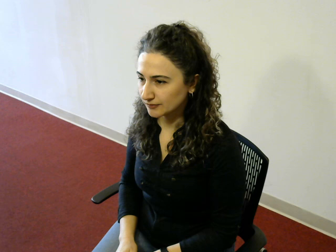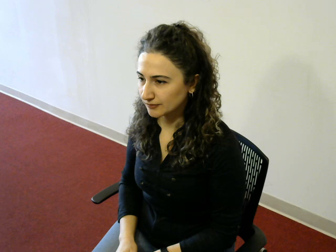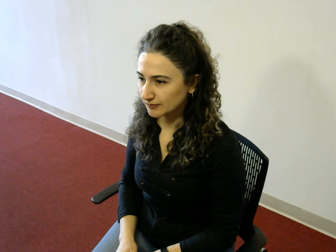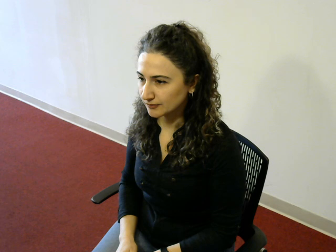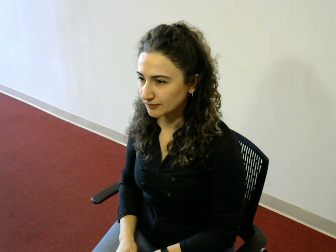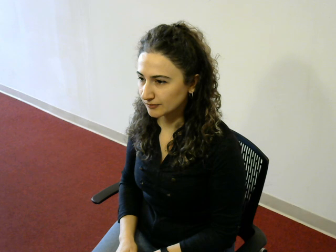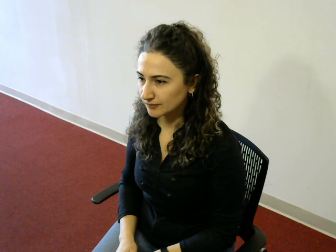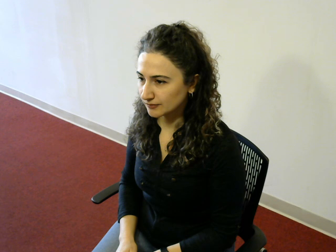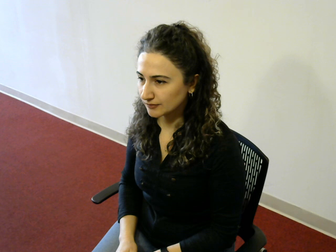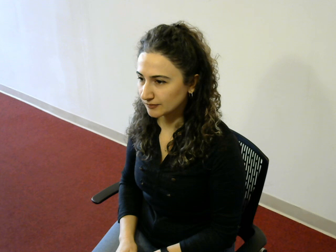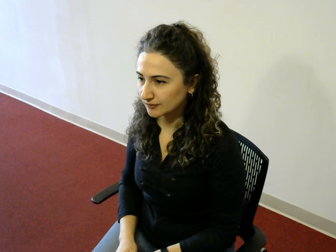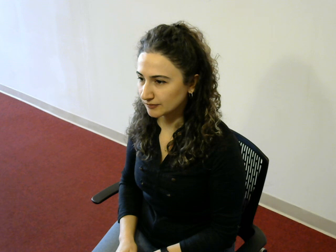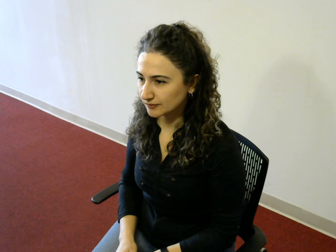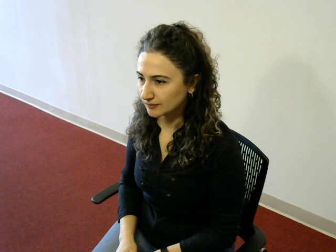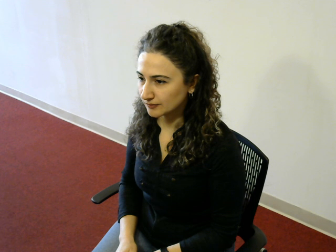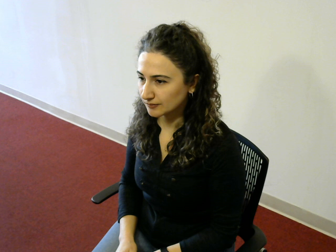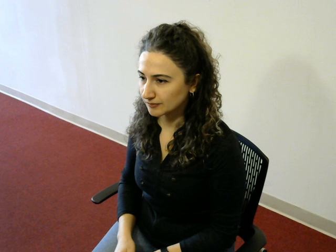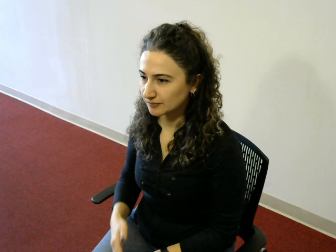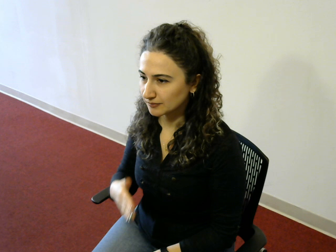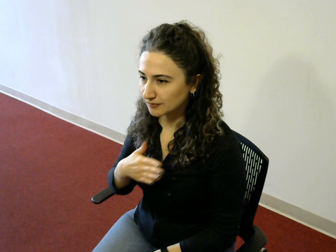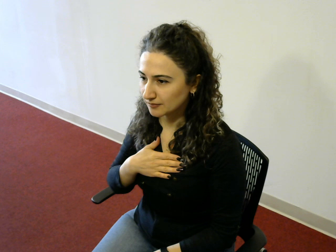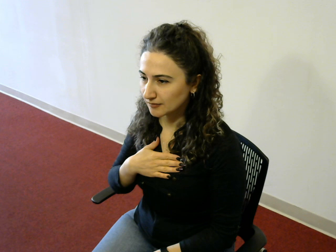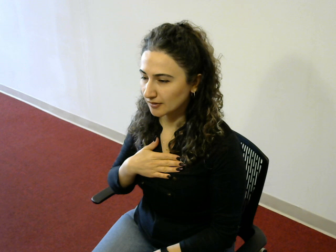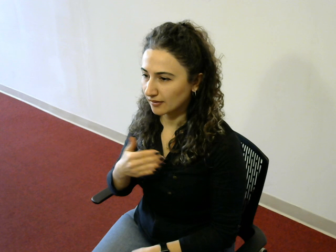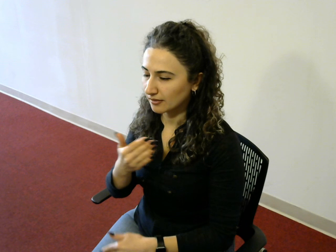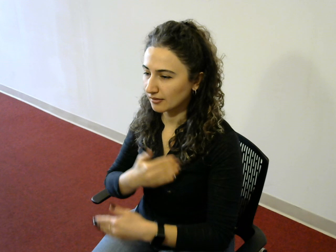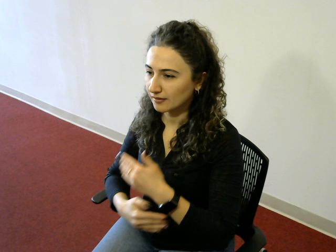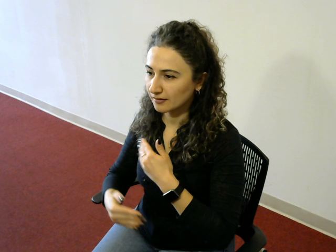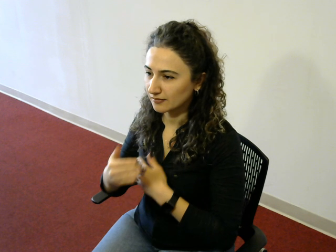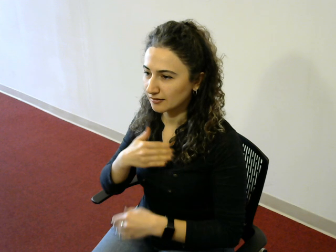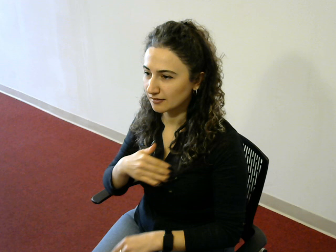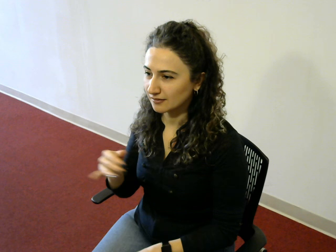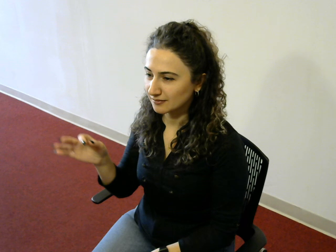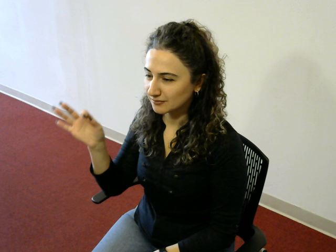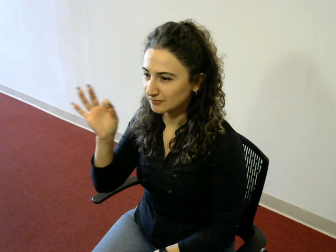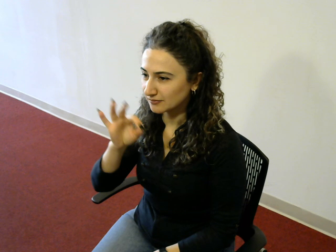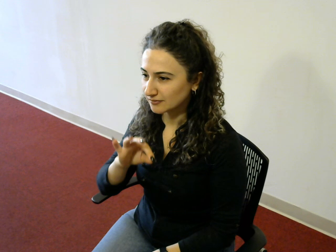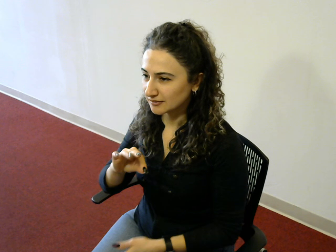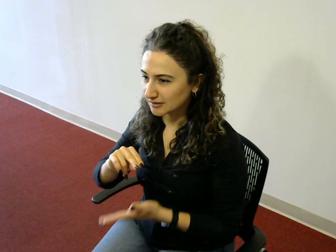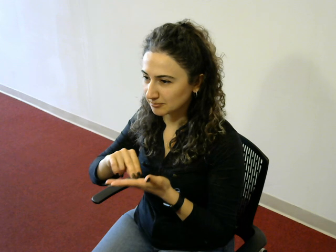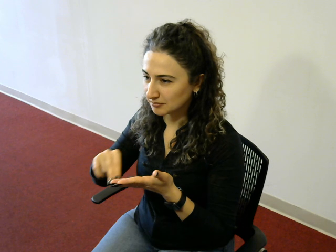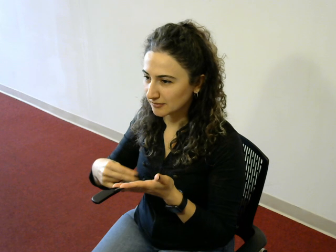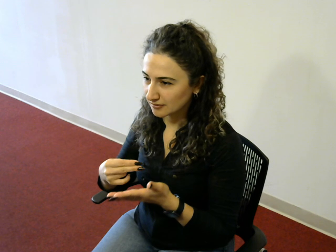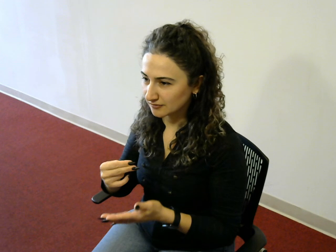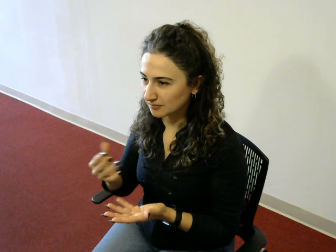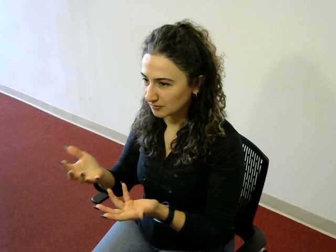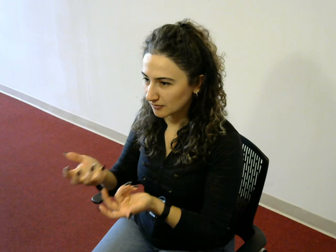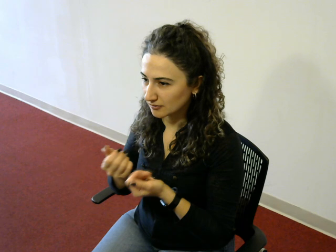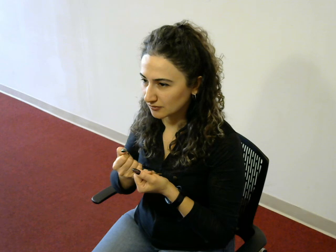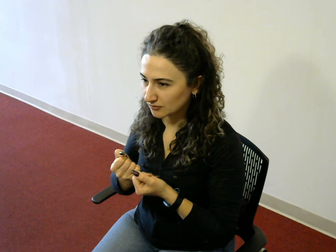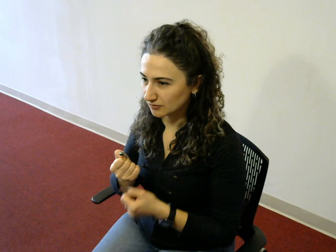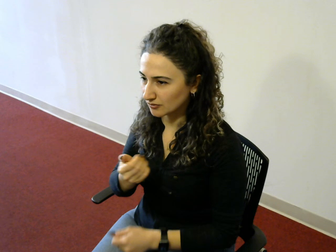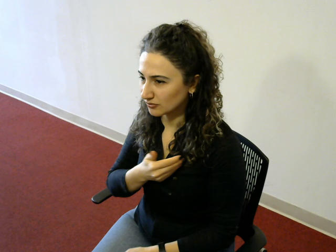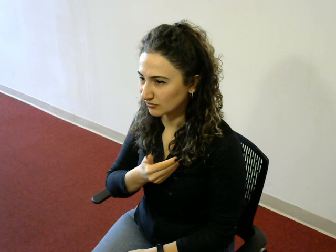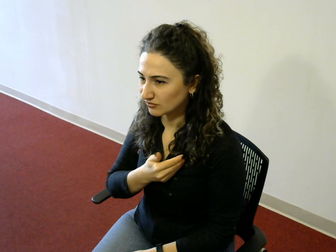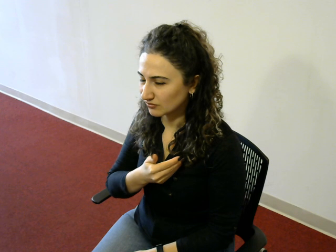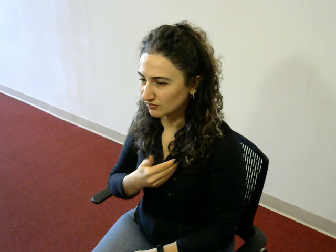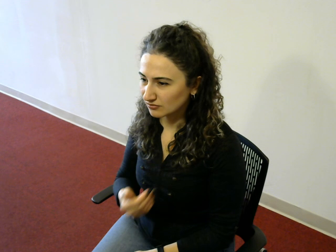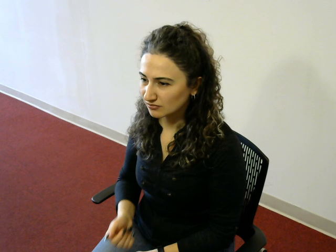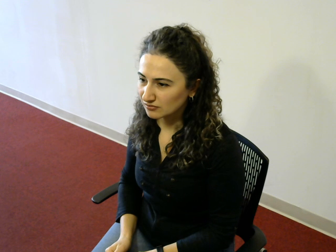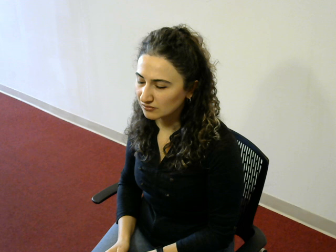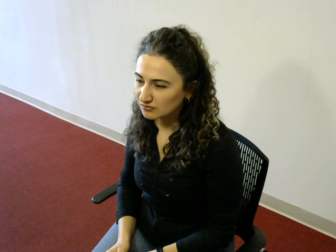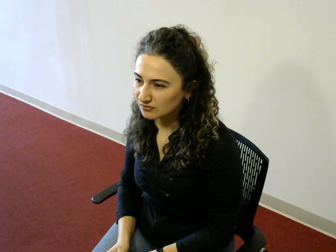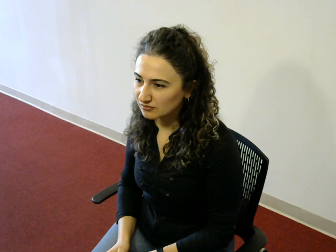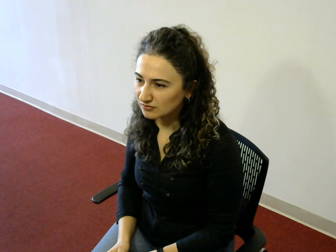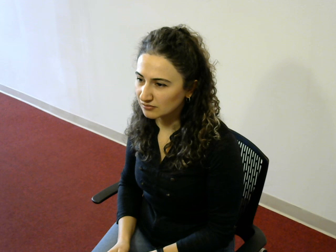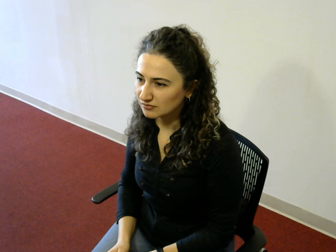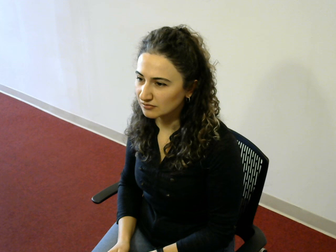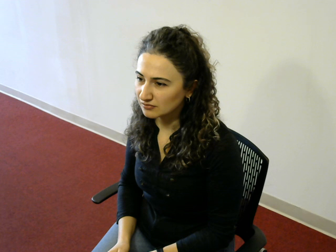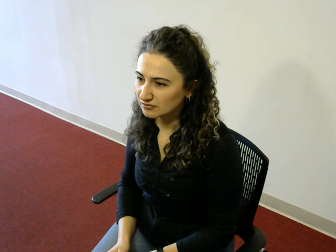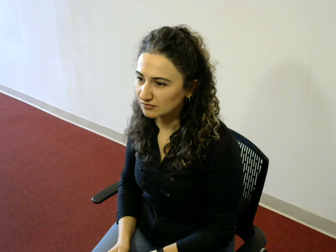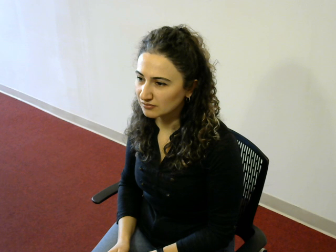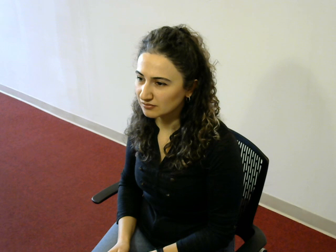Mən əlillik haqqında arayış almaq istəyirəm